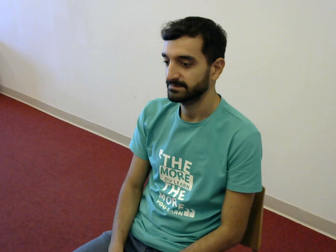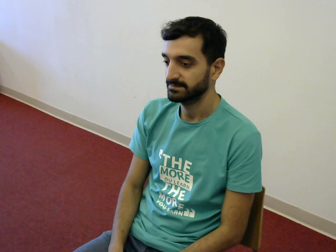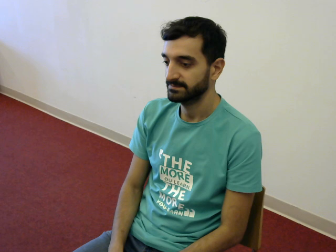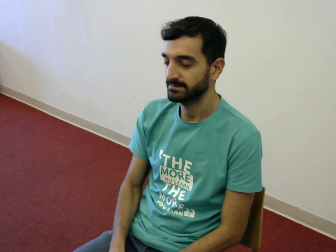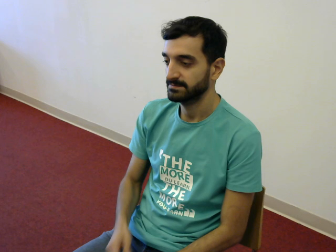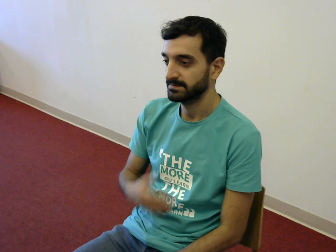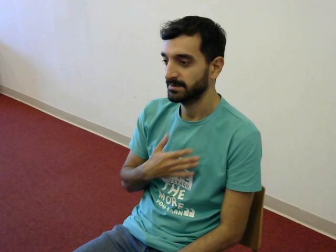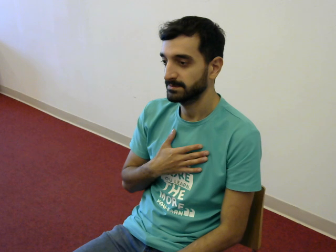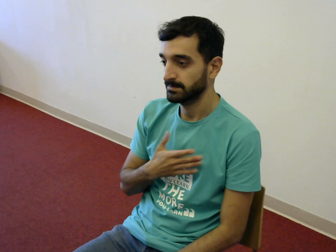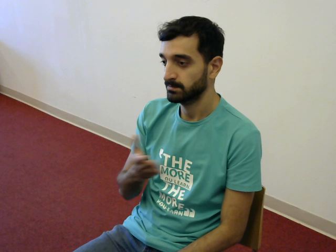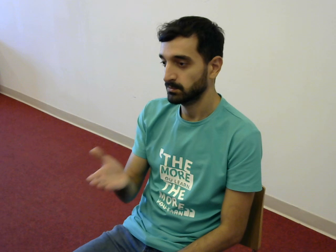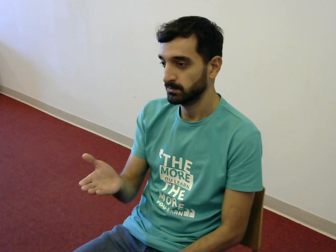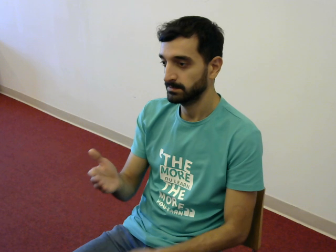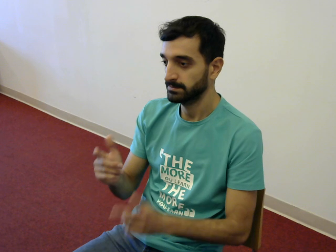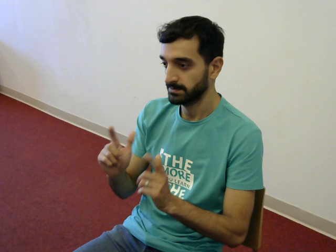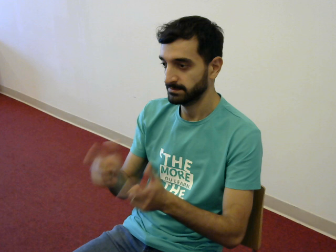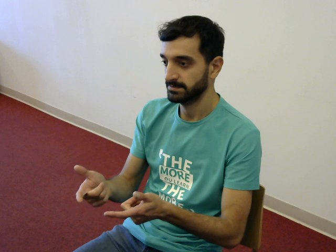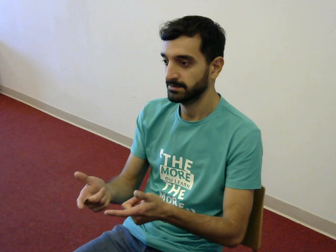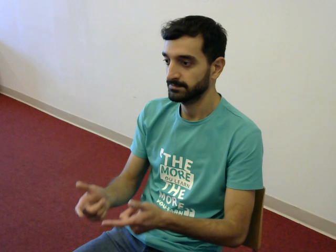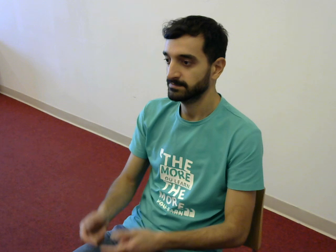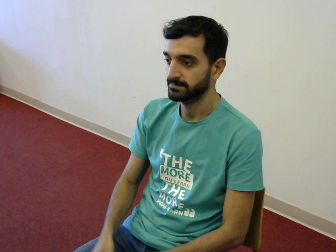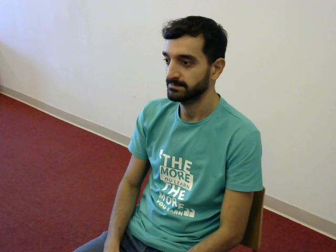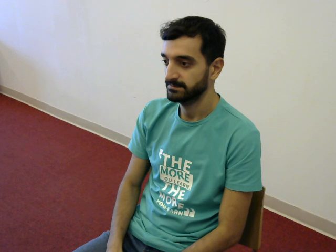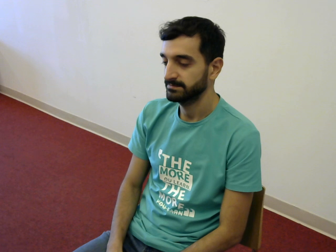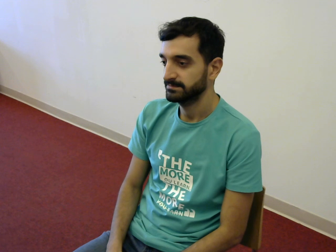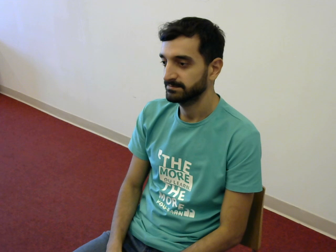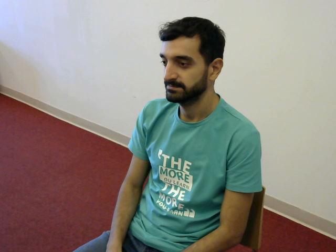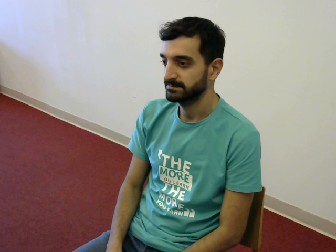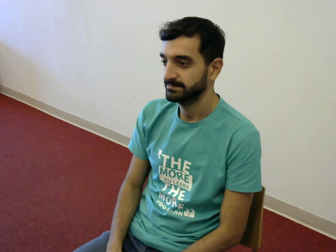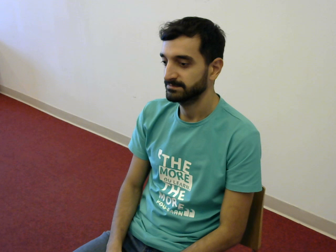Mən bununla razıyam